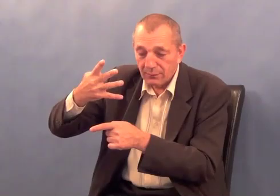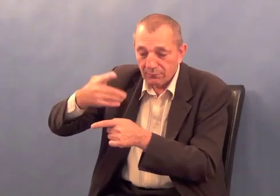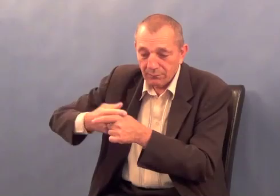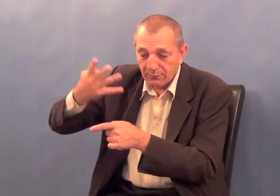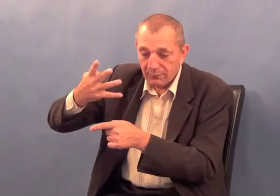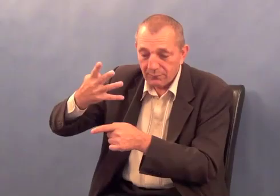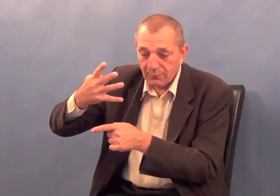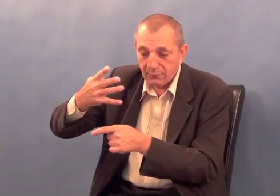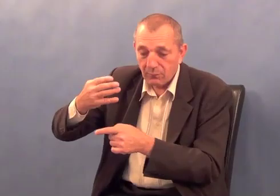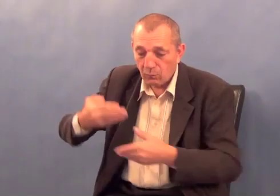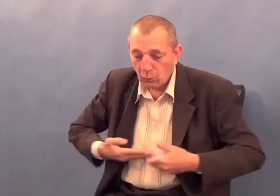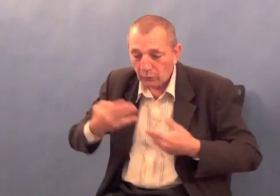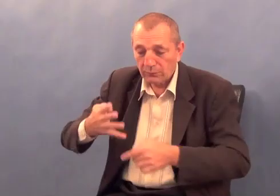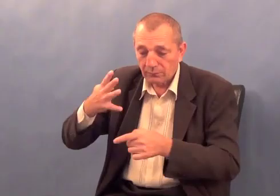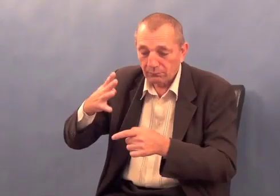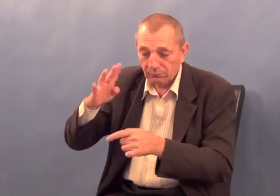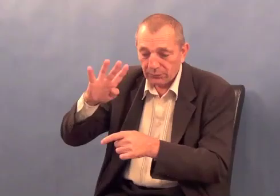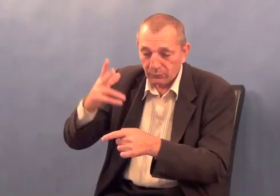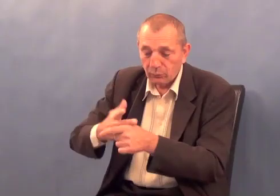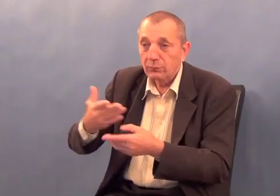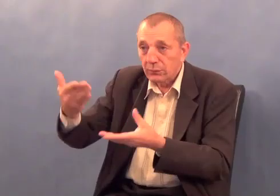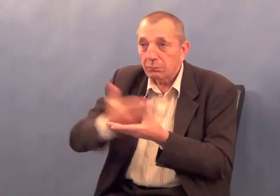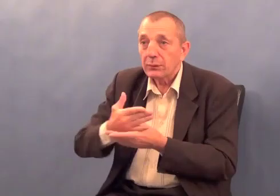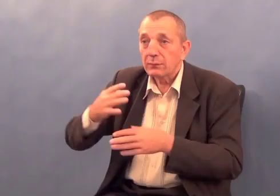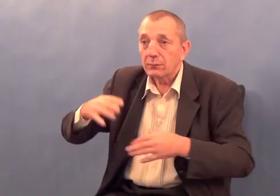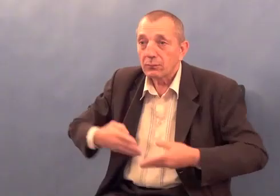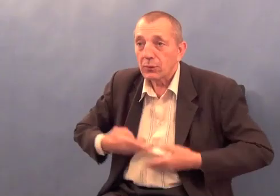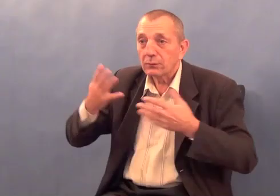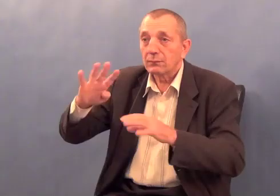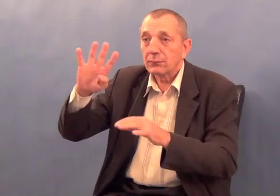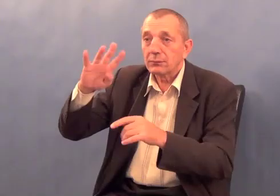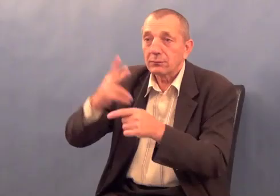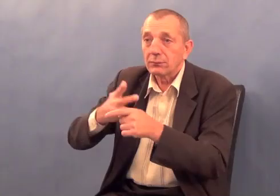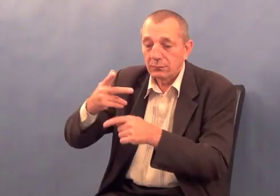Dwudziesty czwarty - urodziny, czwarta trzydzieści, zapraszam na urodziny o czwartej trzydzieści.